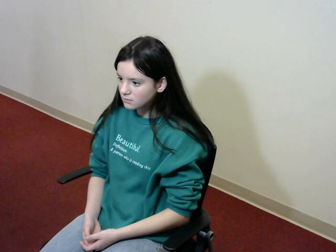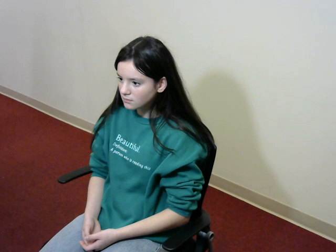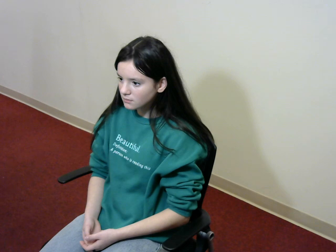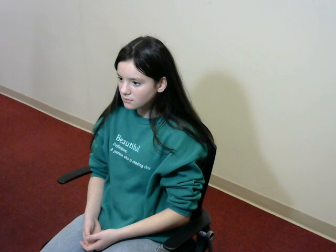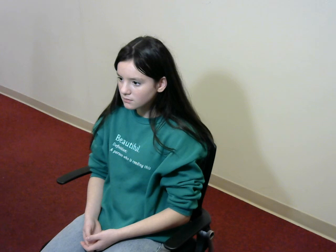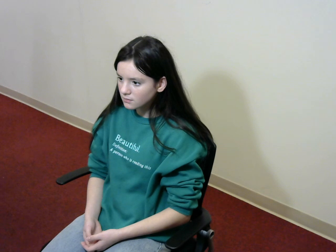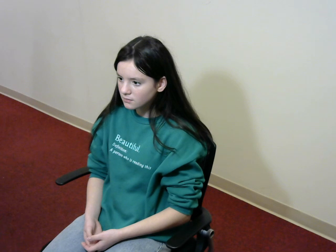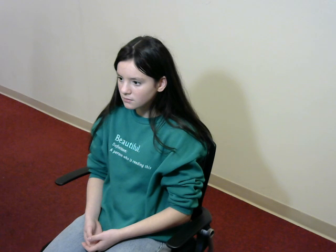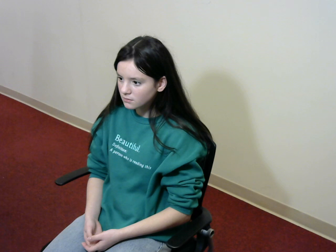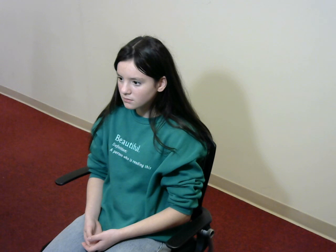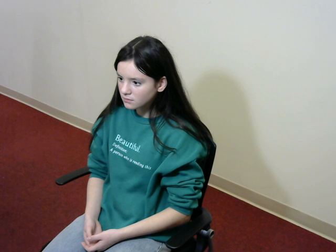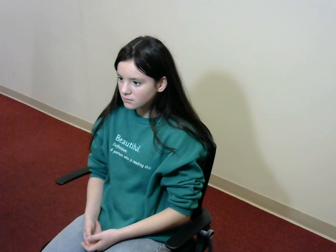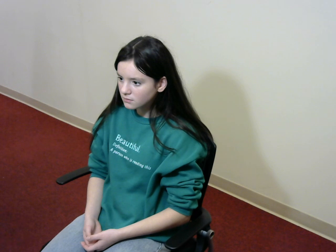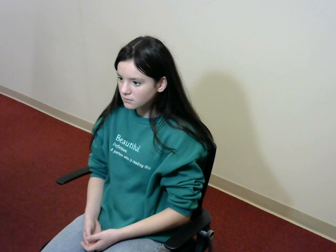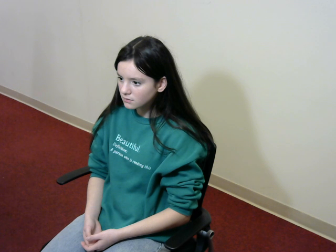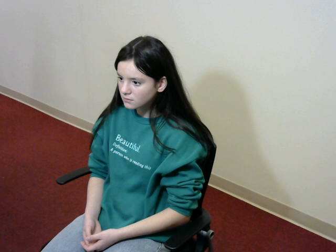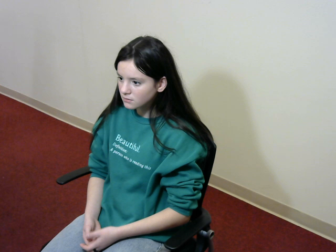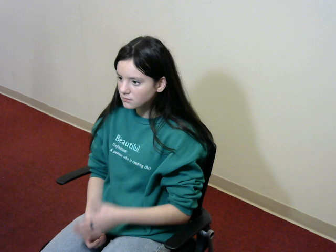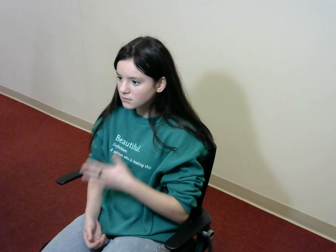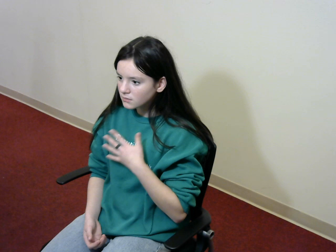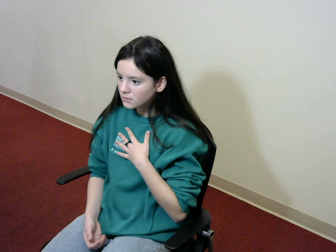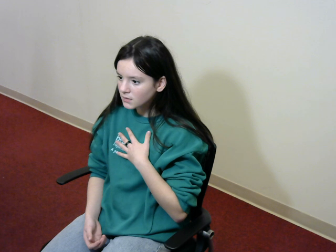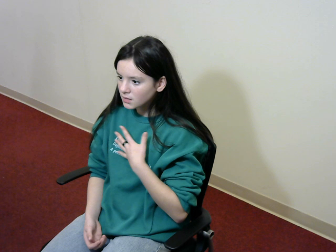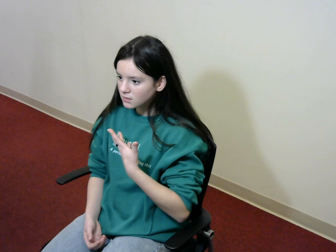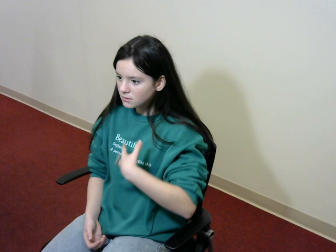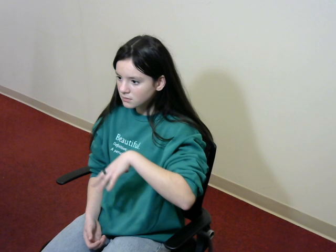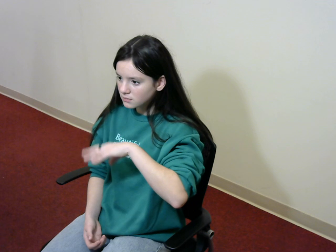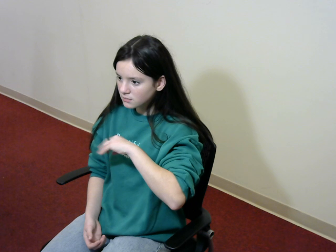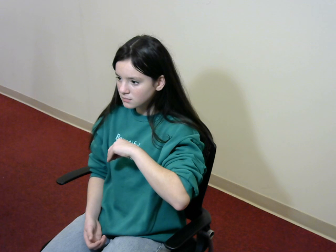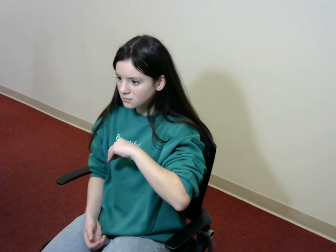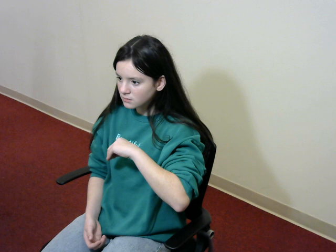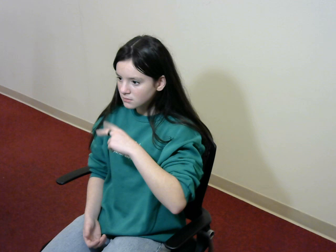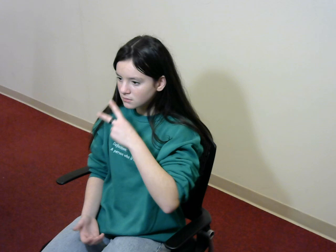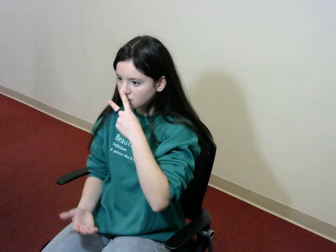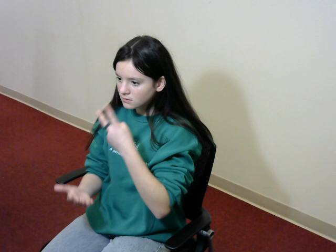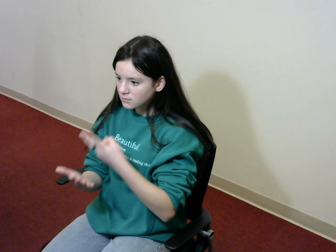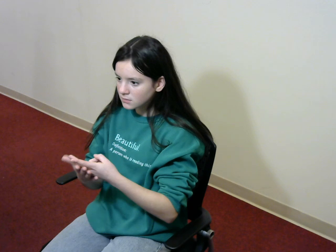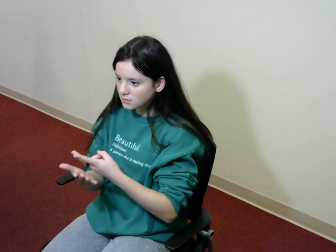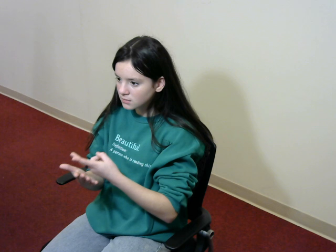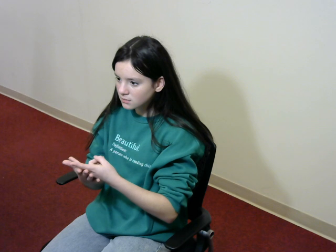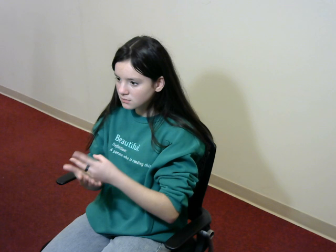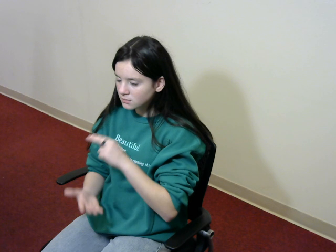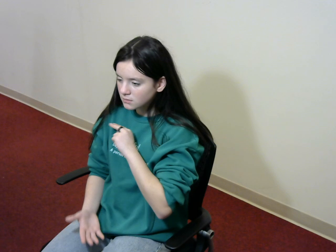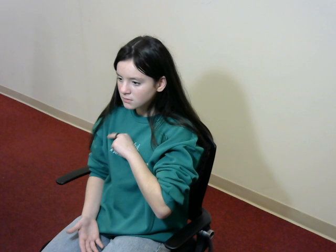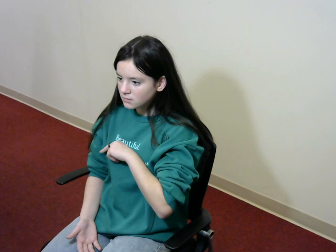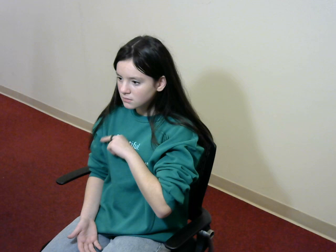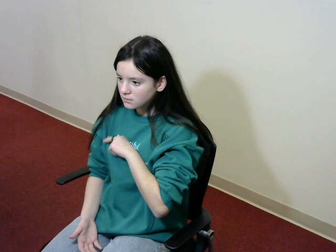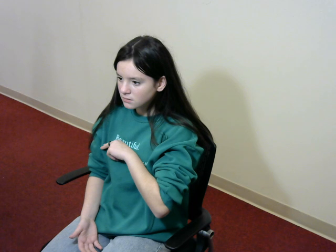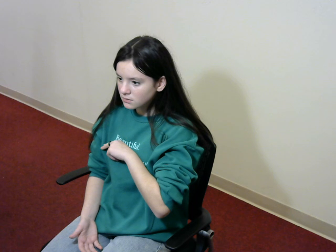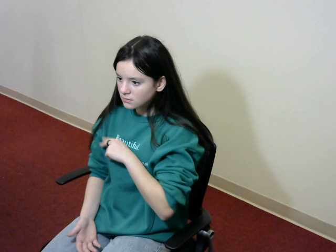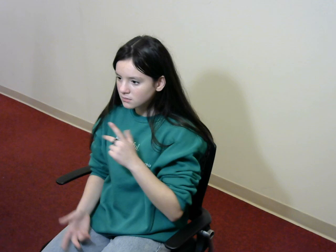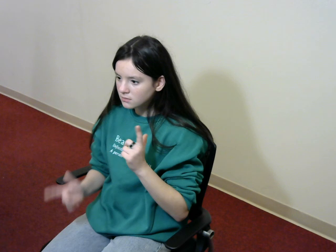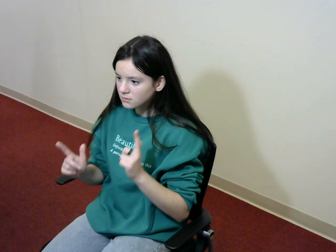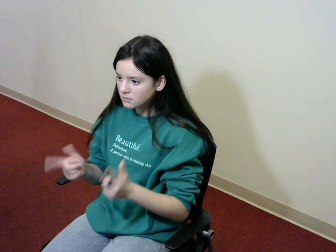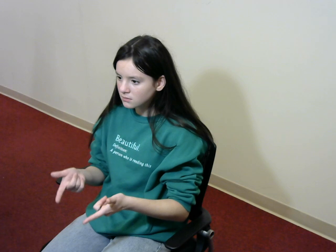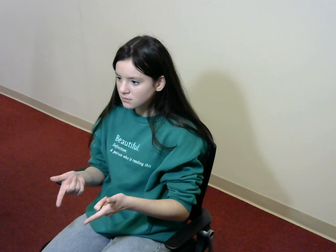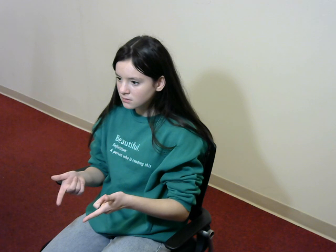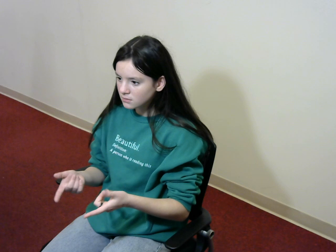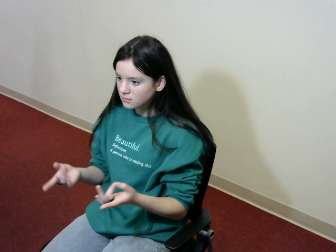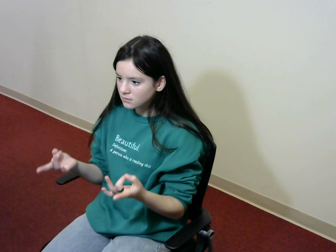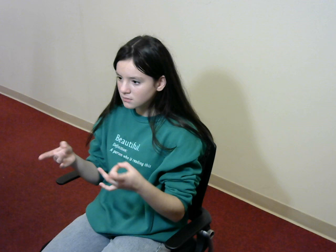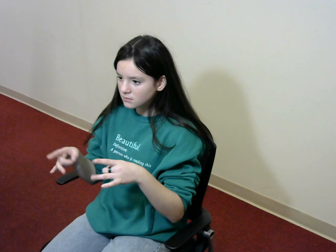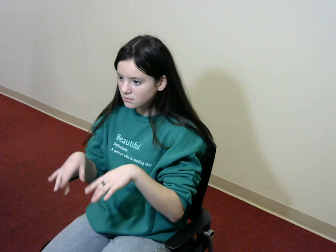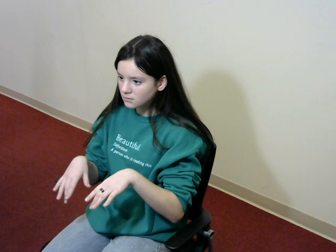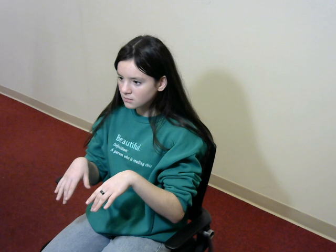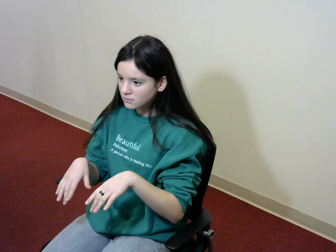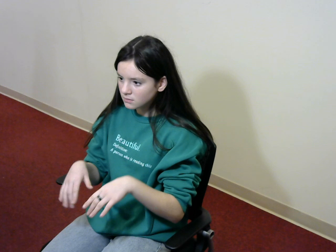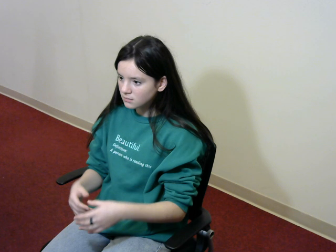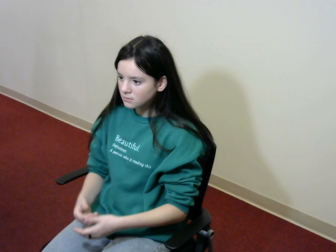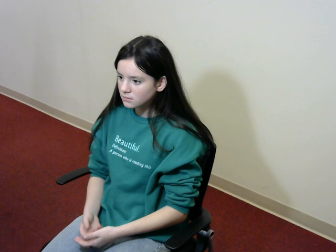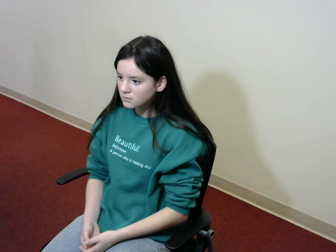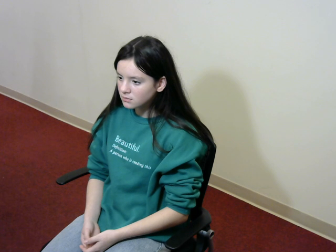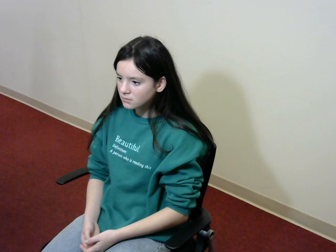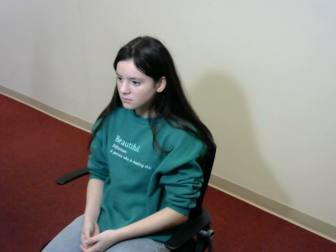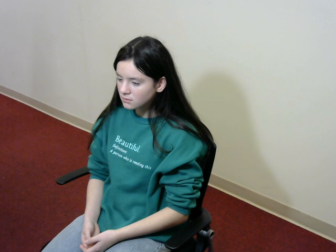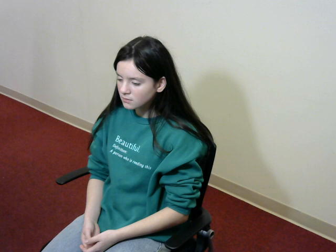Biz göstərilən işdən razı qaldıq